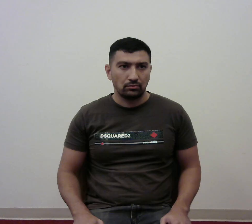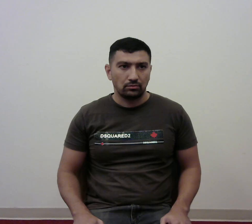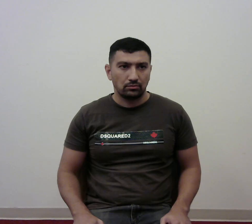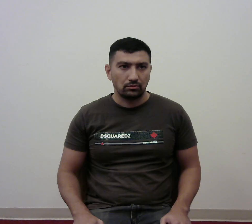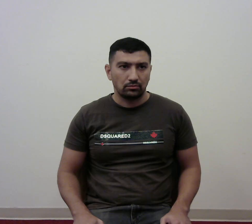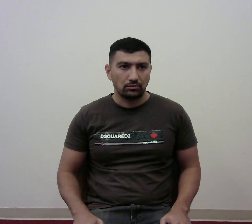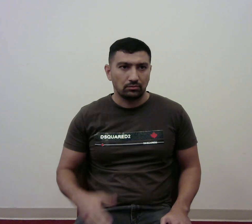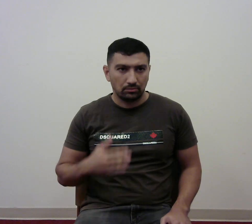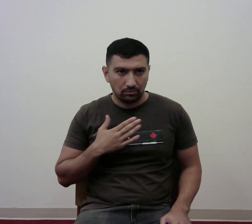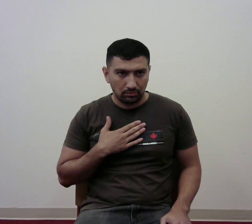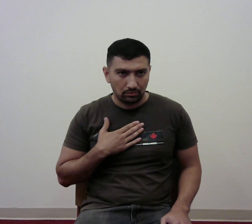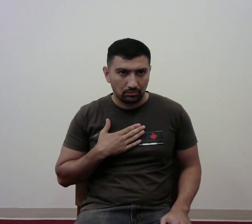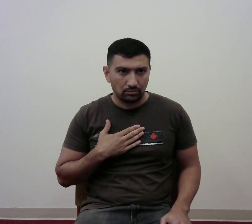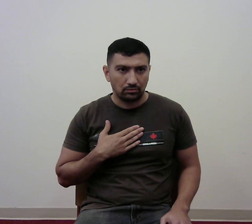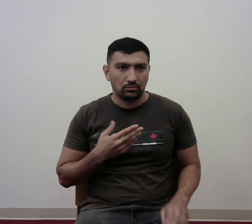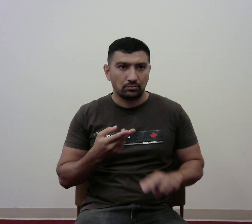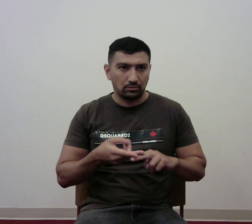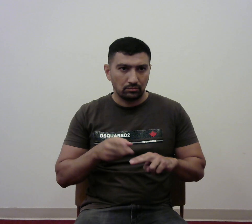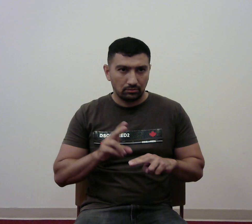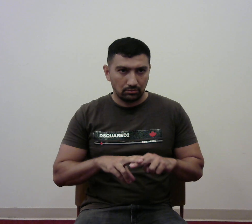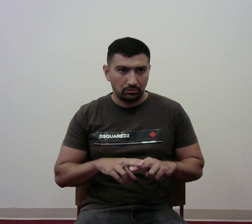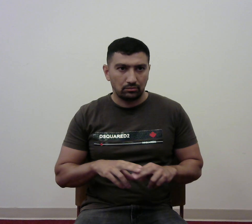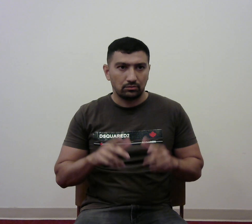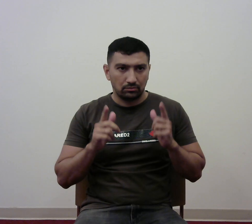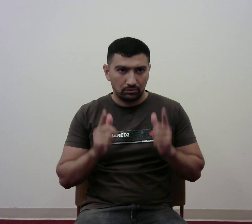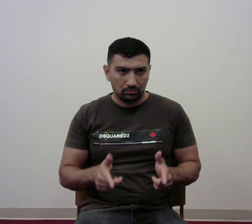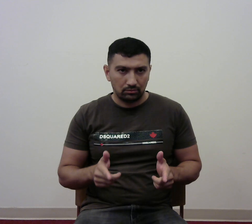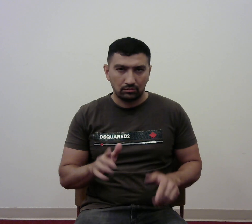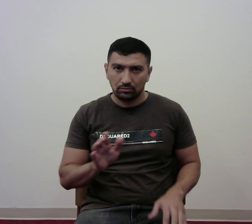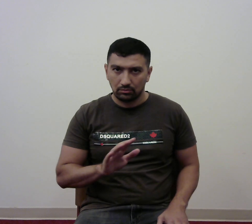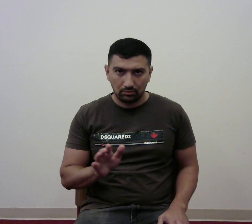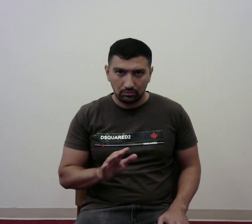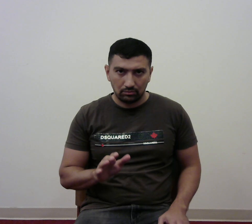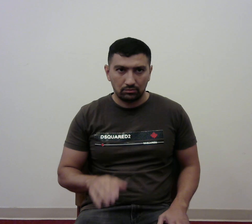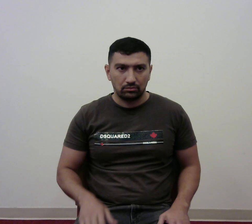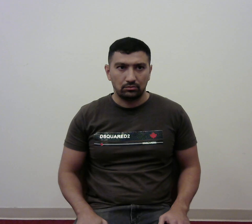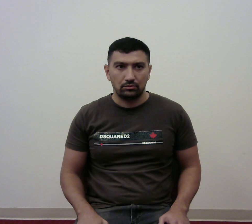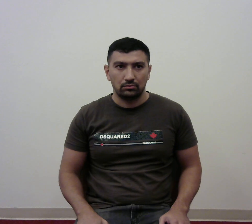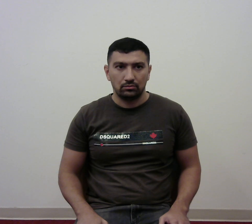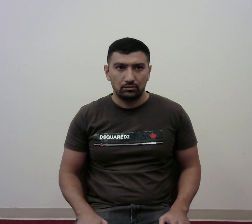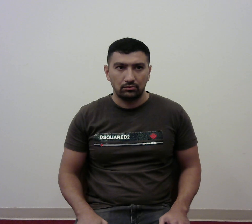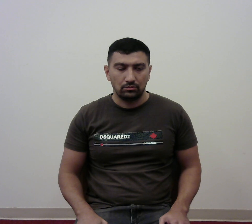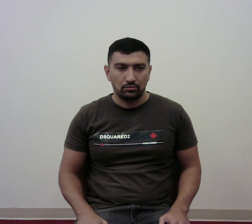Mən bununla razı deyiləm